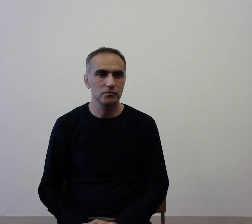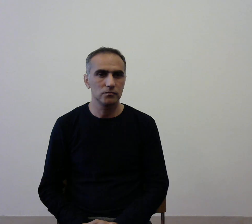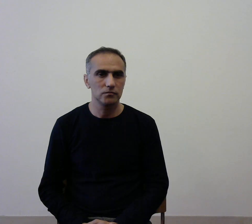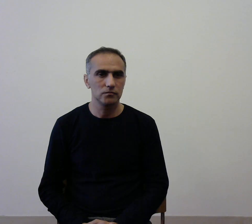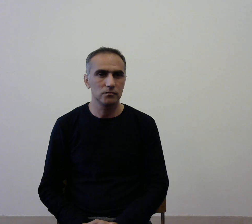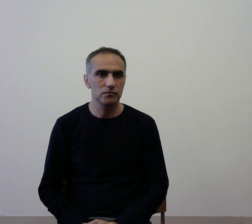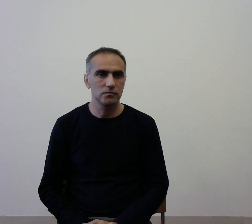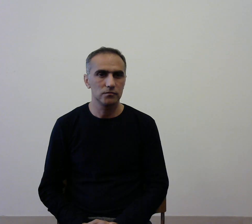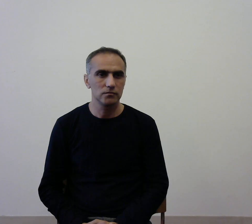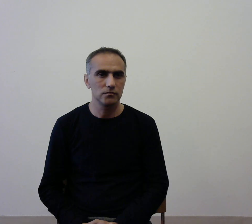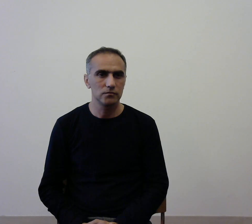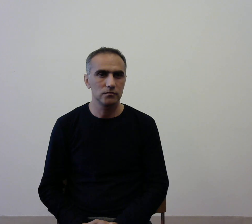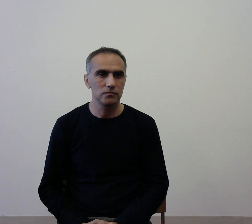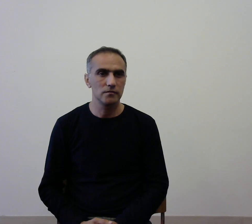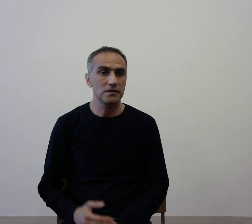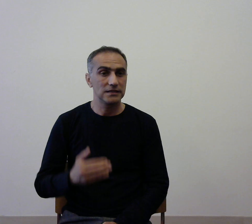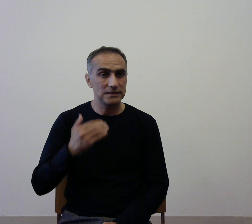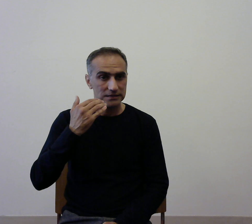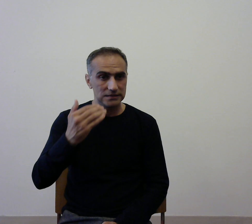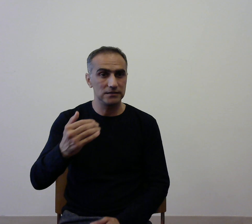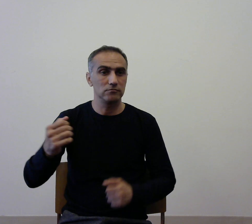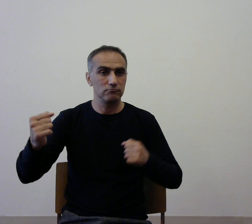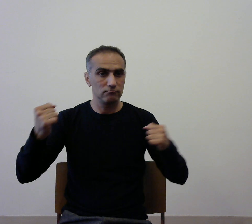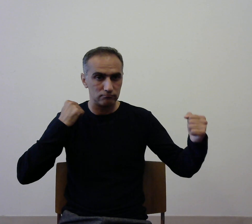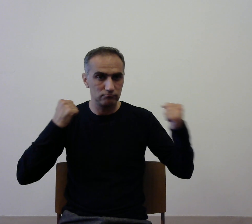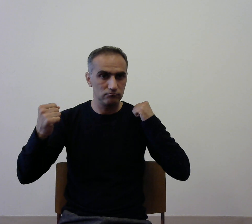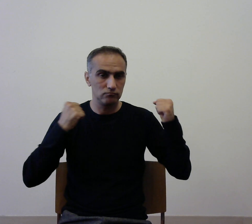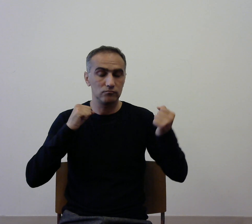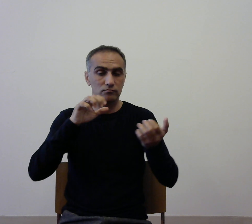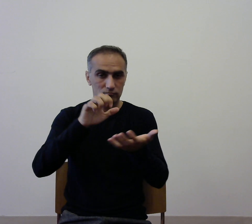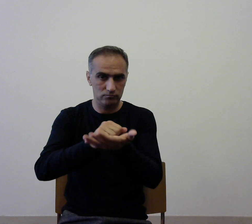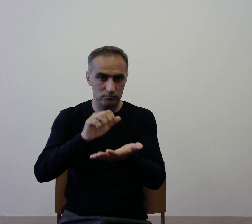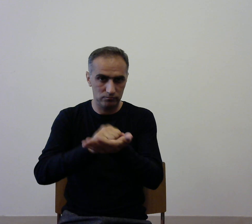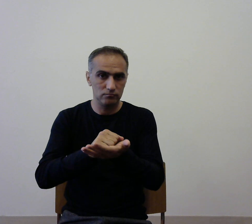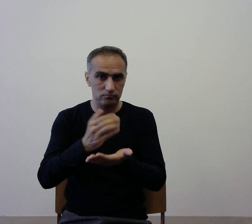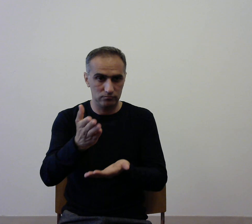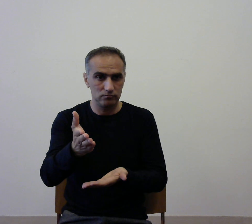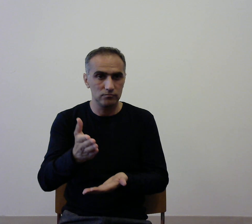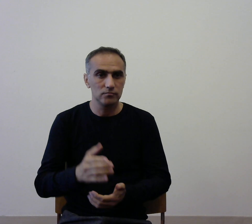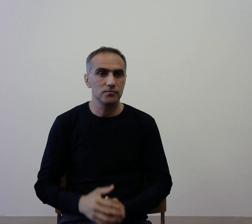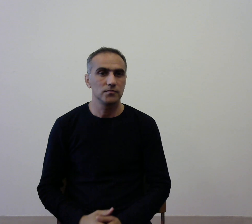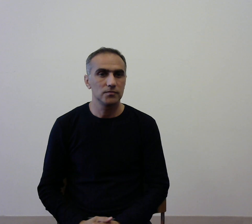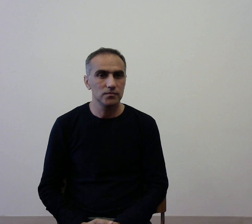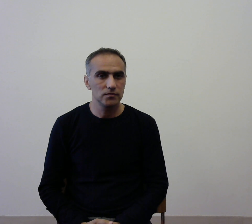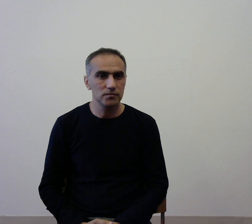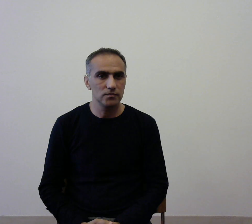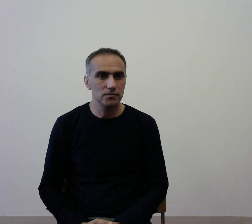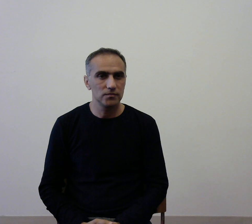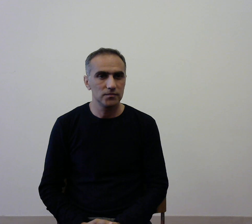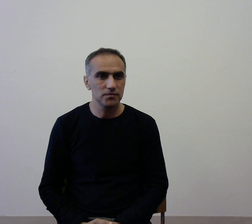Siz idmanla məşğul olursunuzmu?